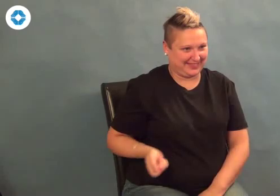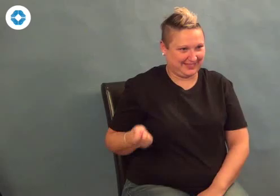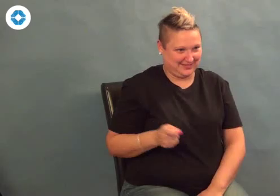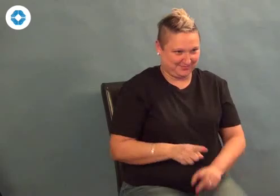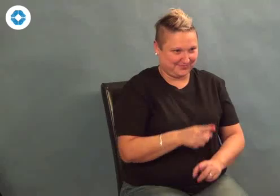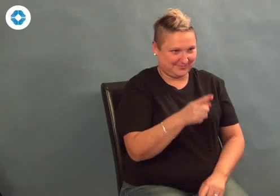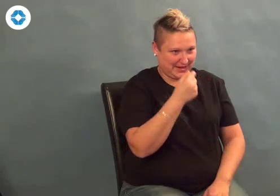Ty migasz tak samo Charlie Chaplin?